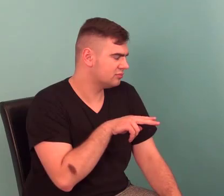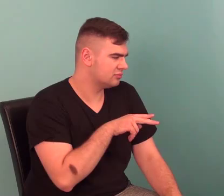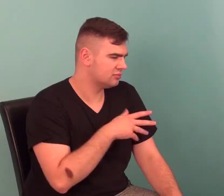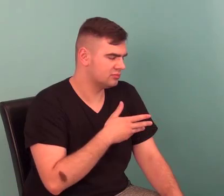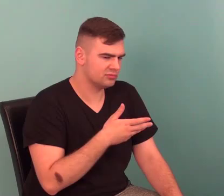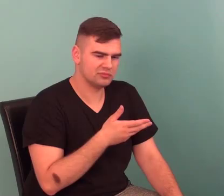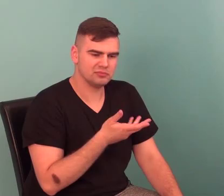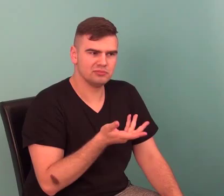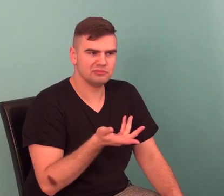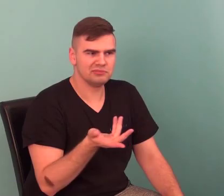Dziwi się.